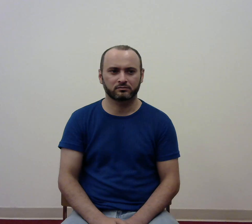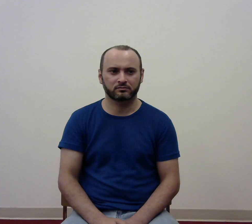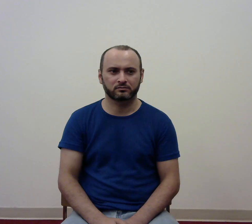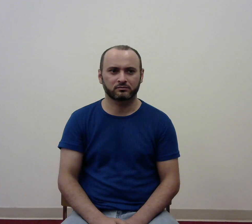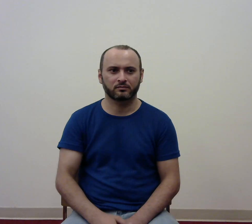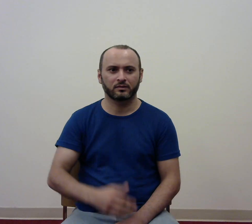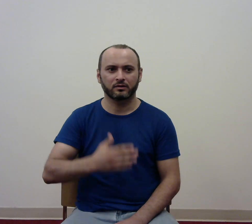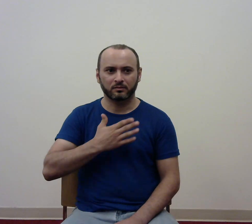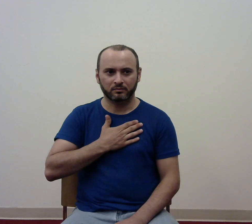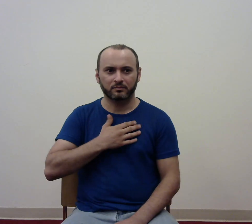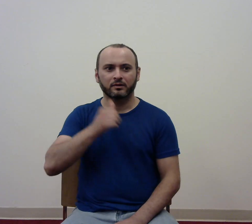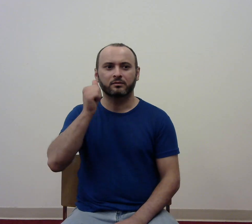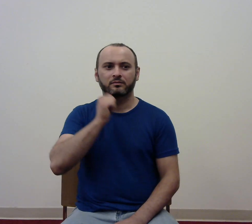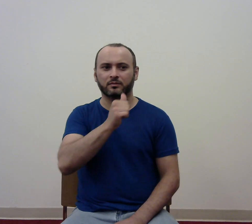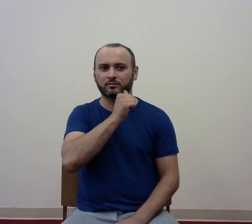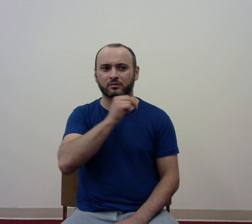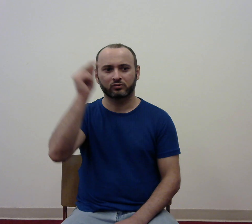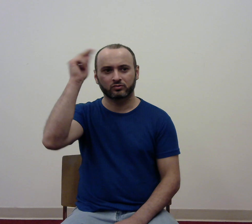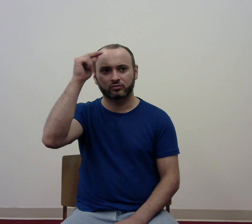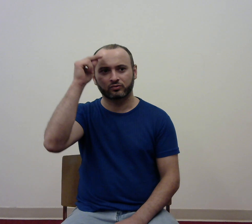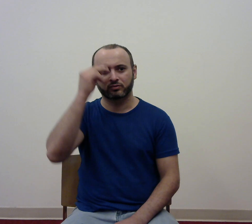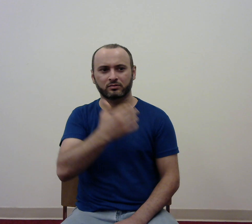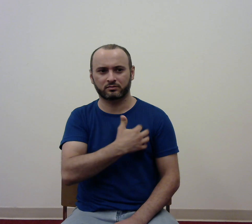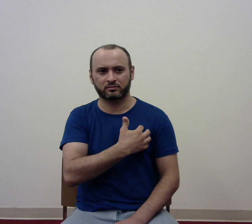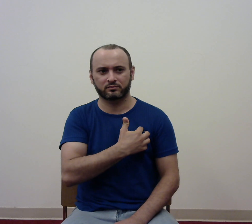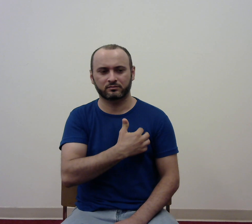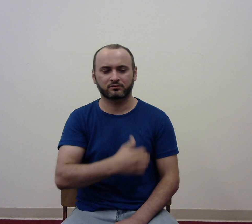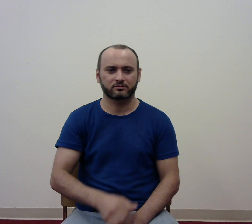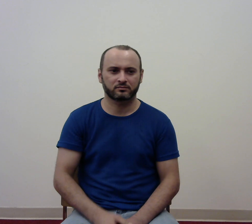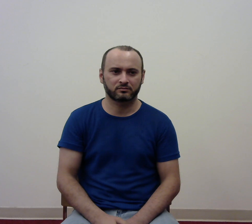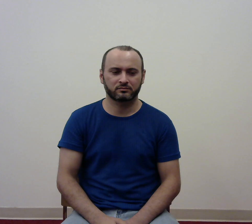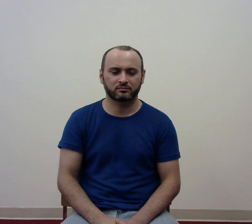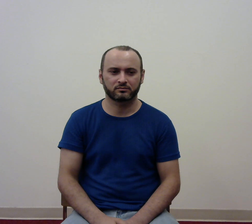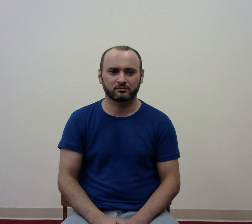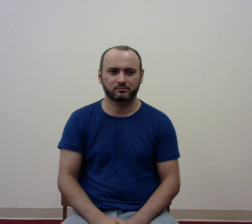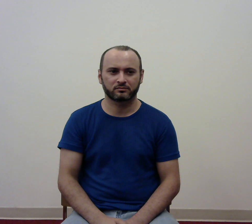Mən kodlaşdırma öyrənmək istəyirəm